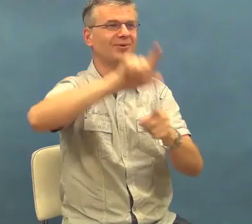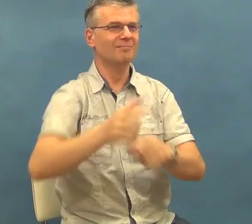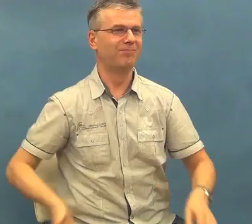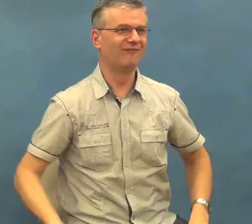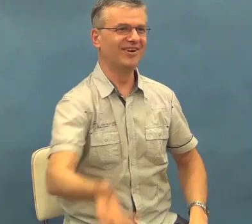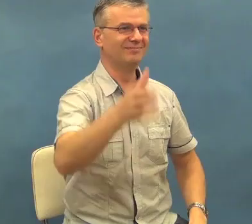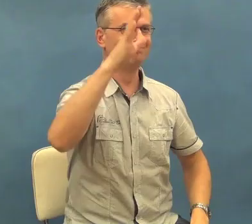bowling